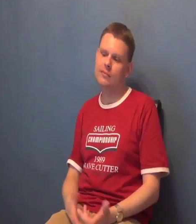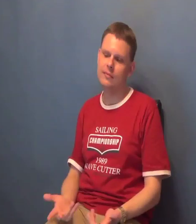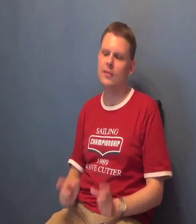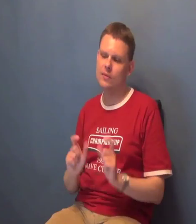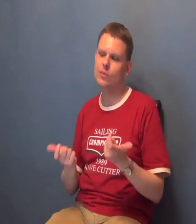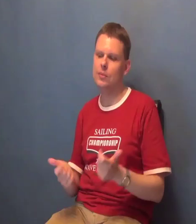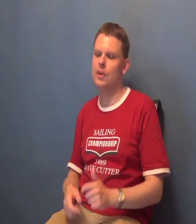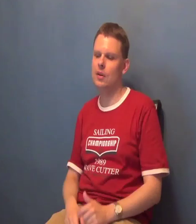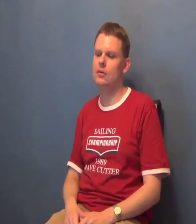No, wypadek.